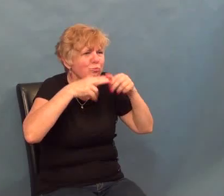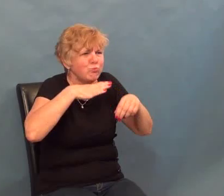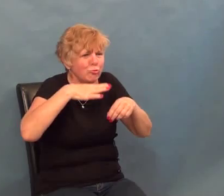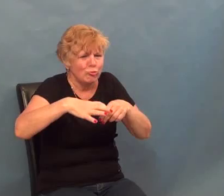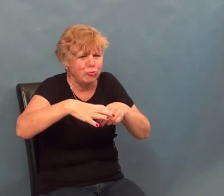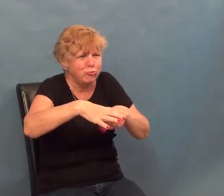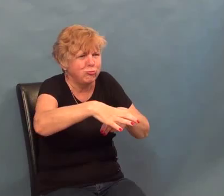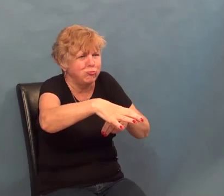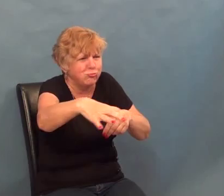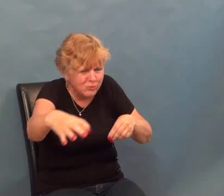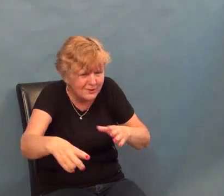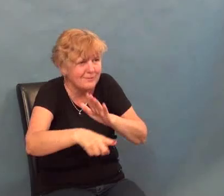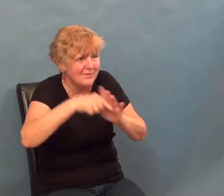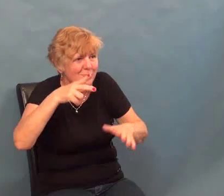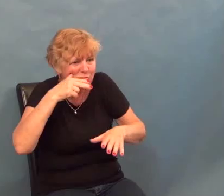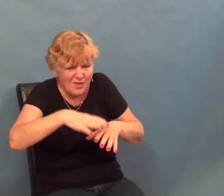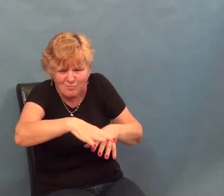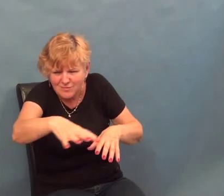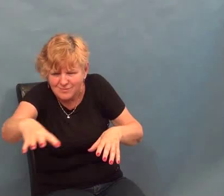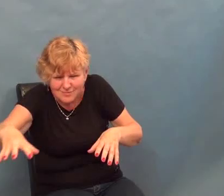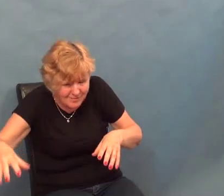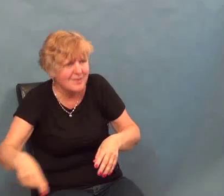Zobaczyli pełno żab.